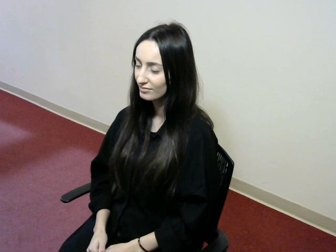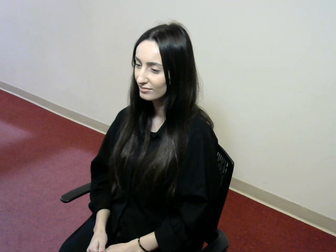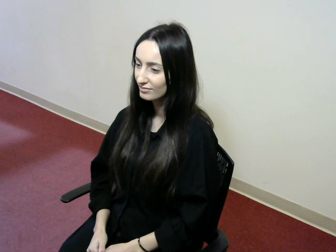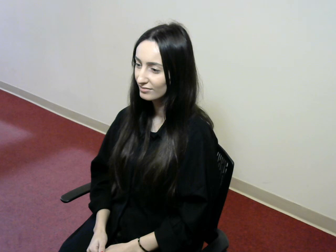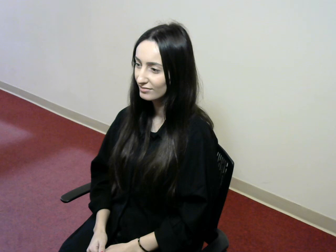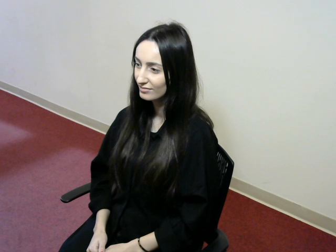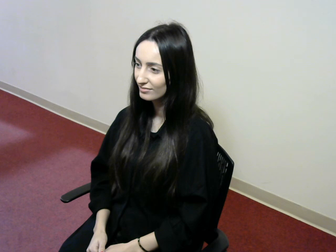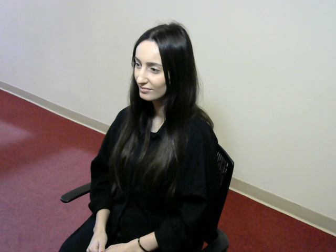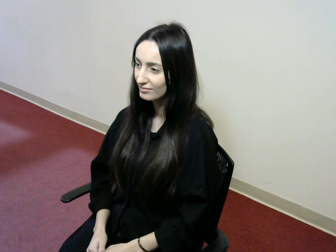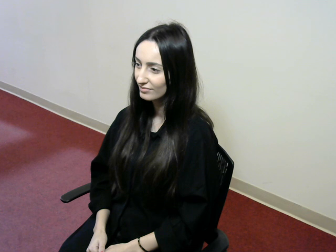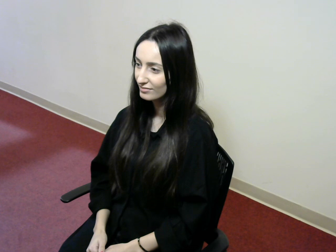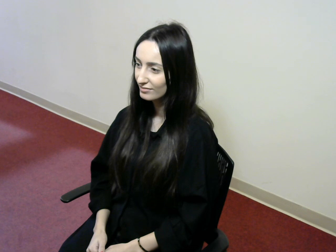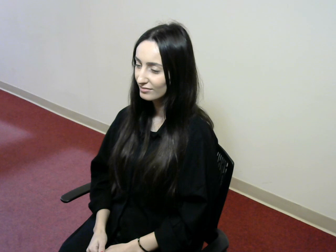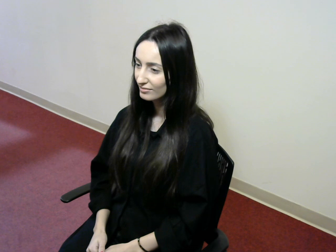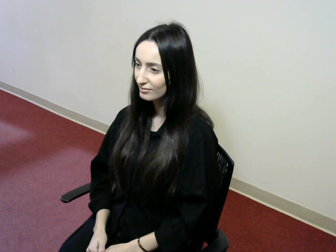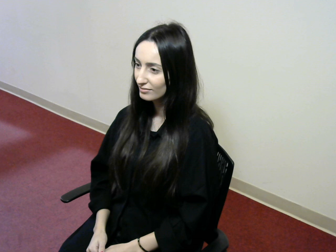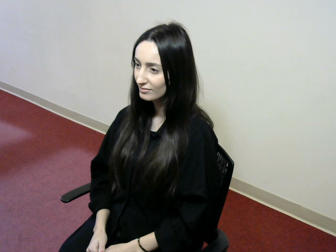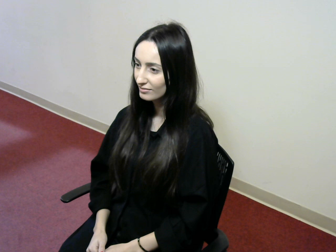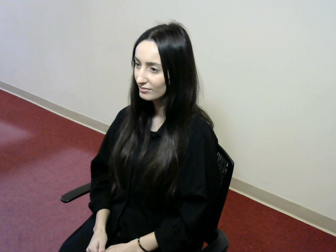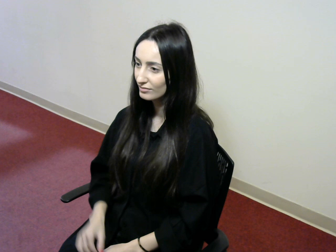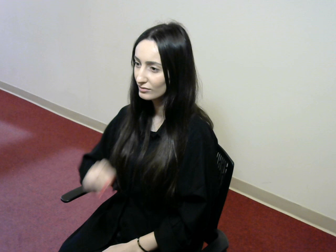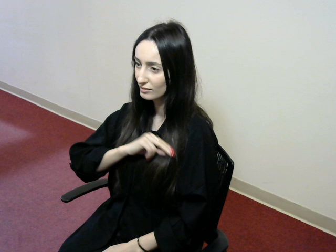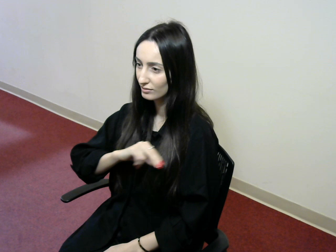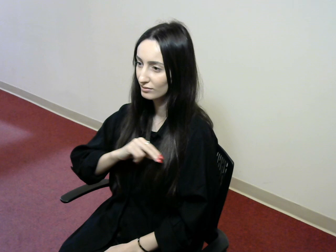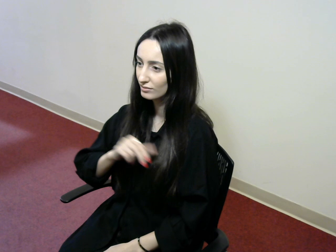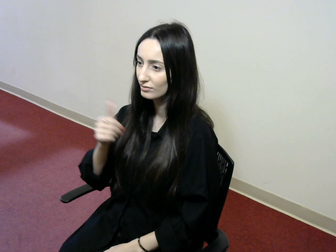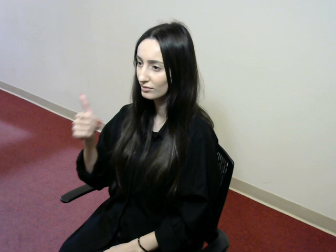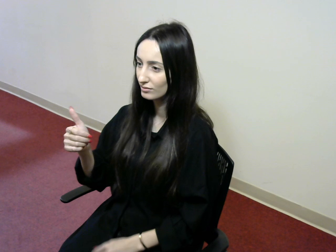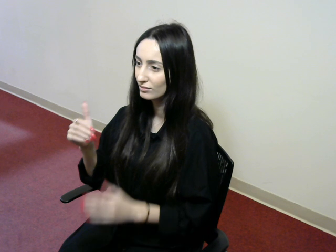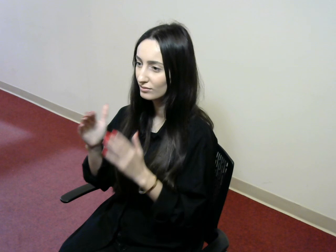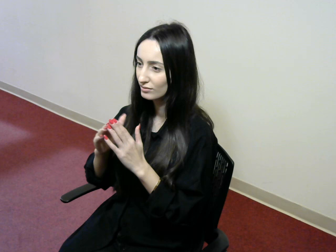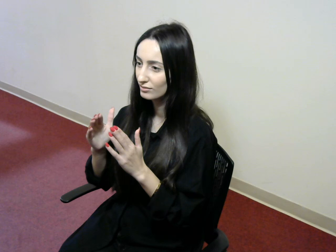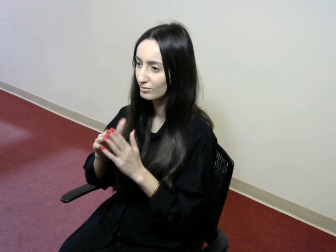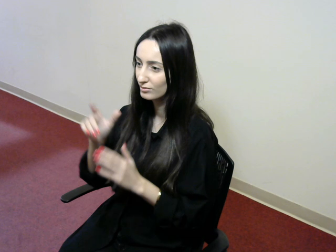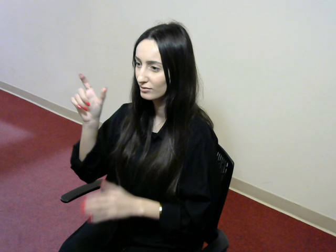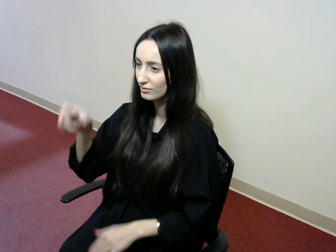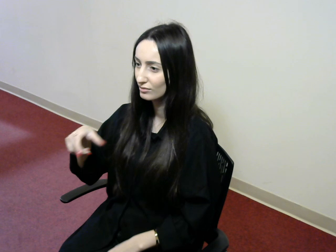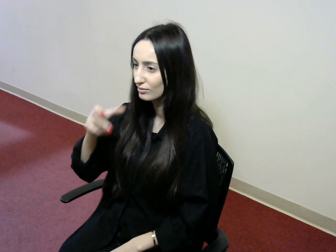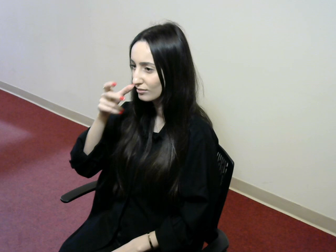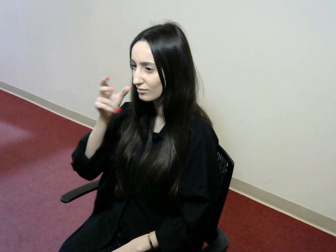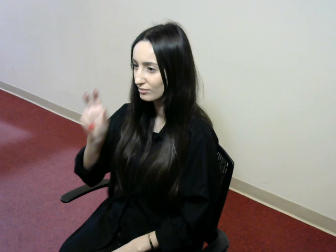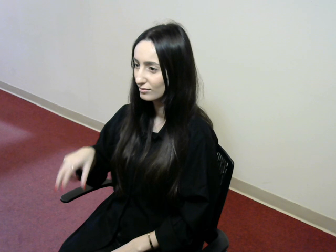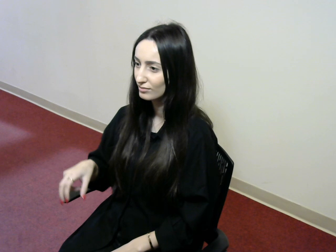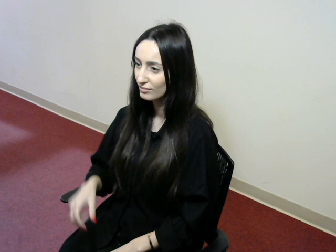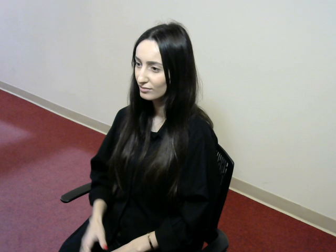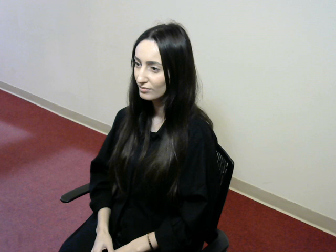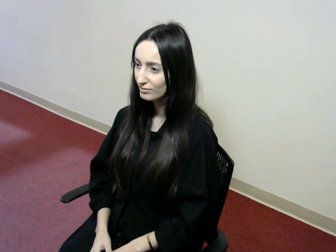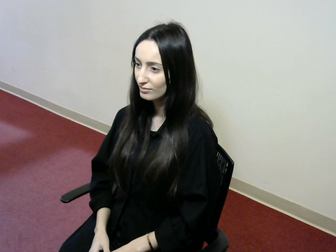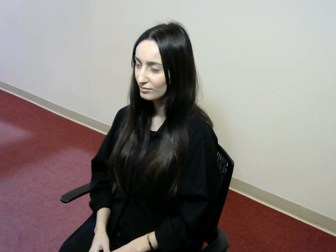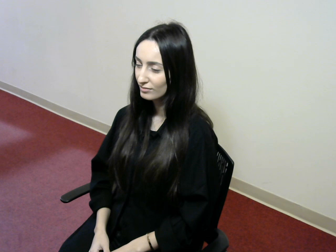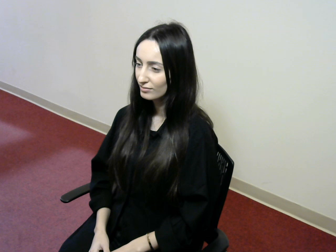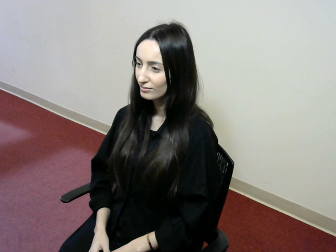İşləmək yaxşıdır, evdə adam darıxır